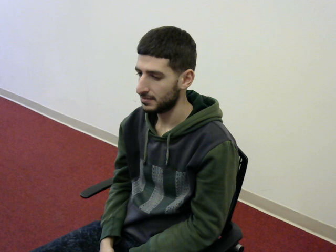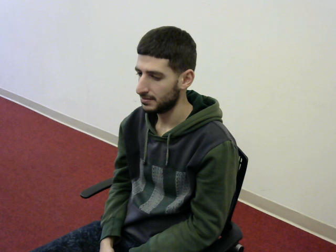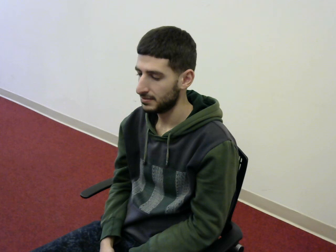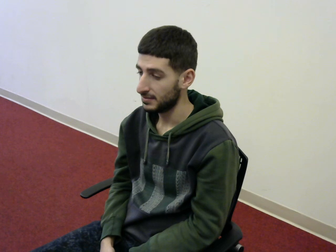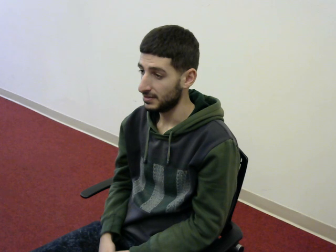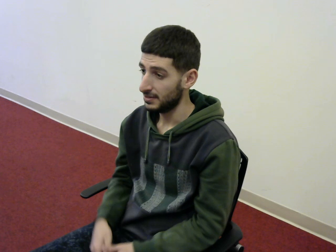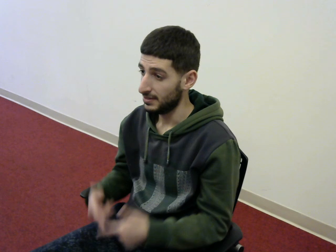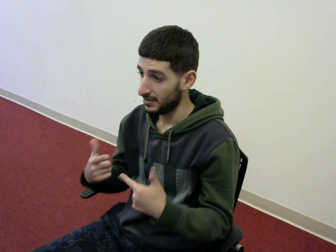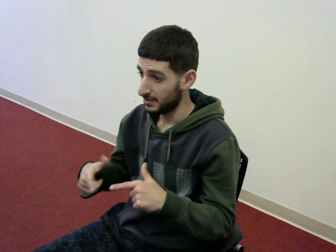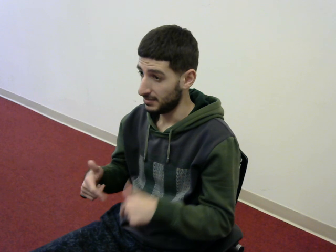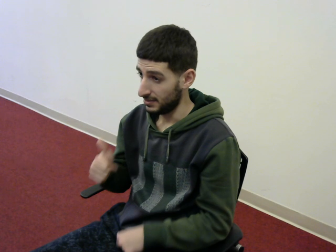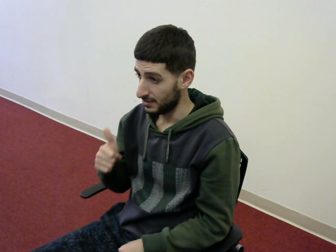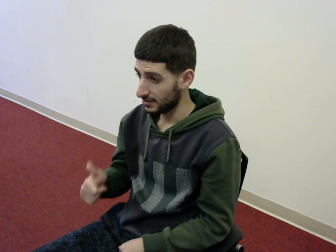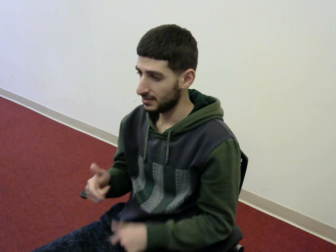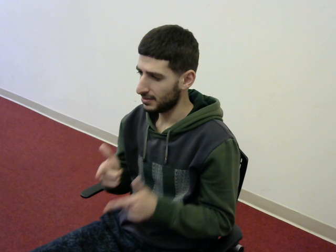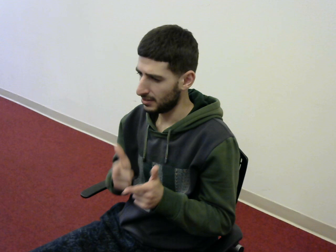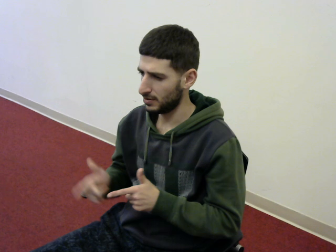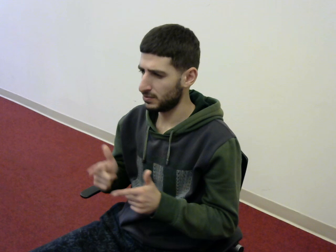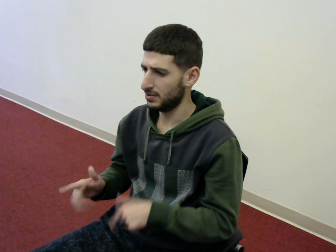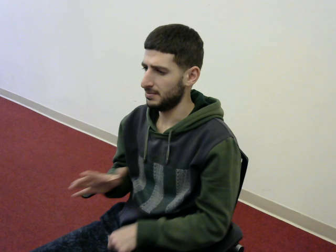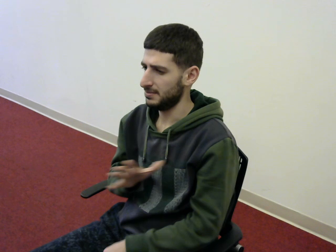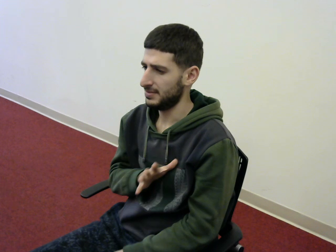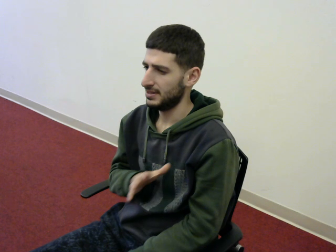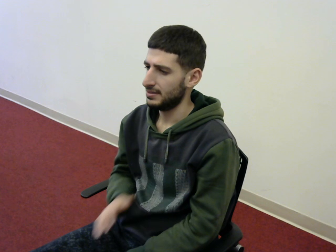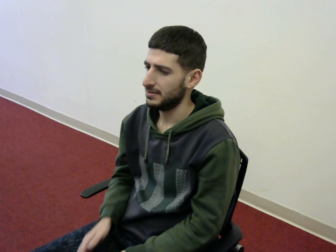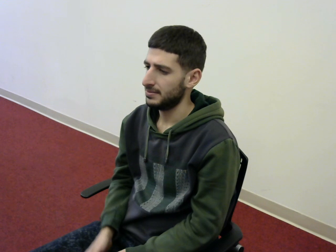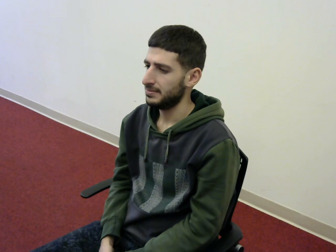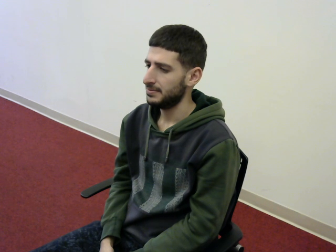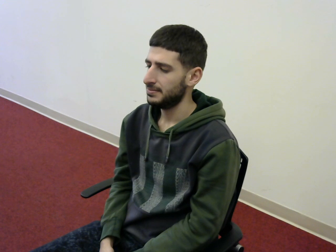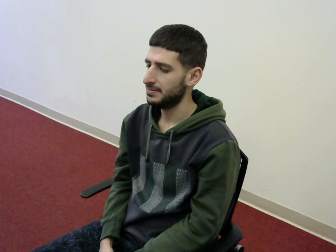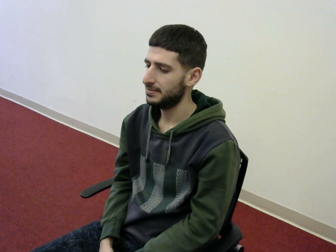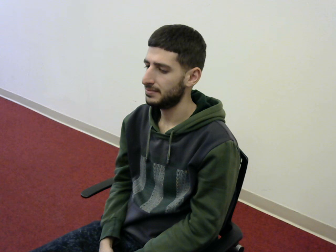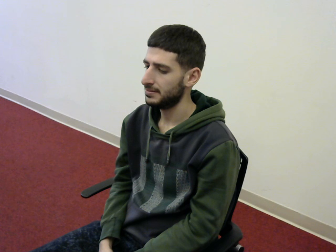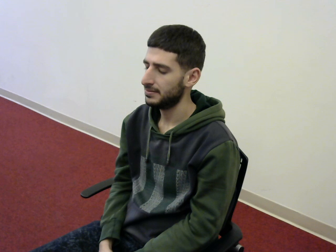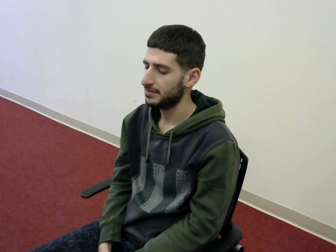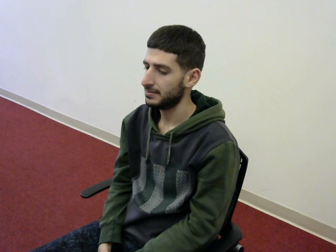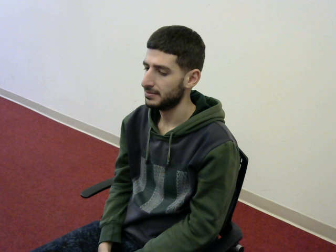İmtahana yaxşı hazırlaşmışam